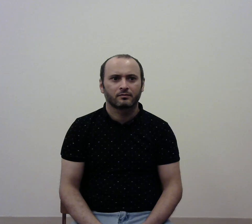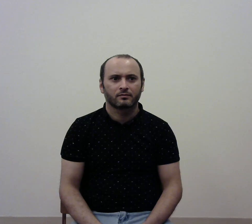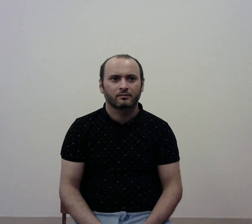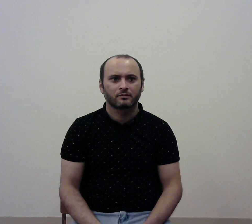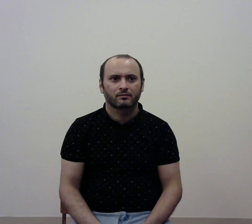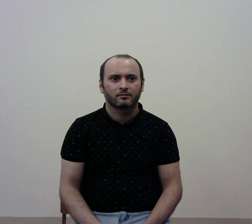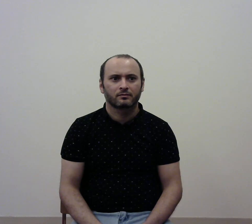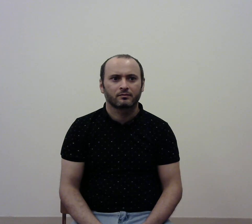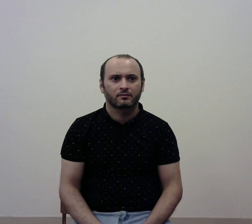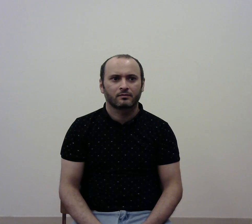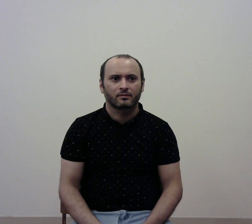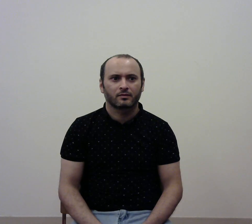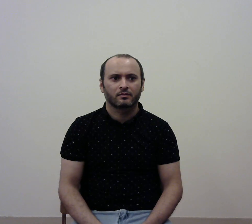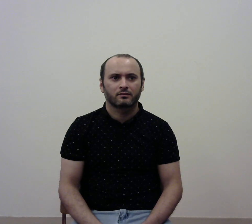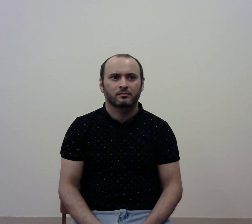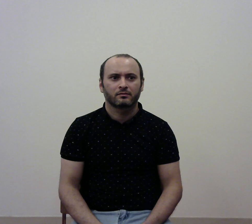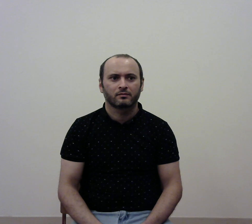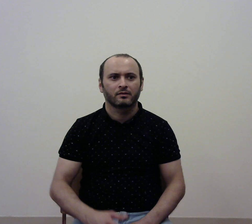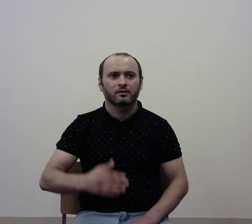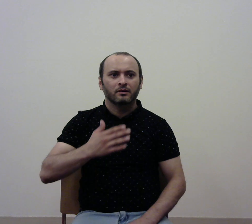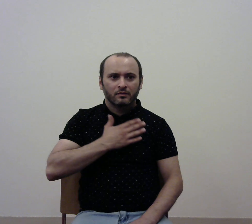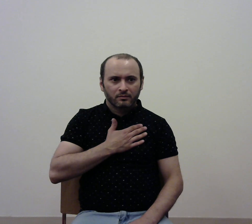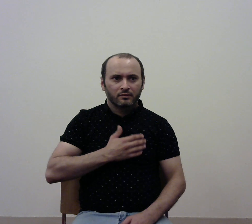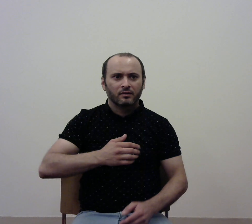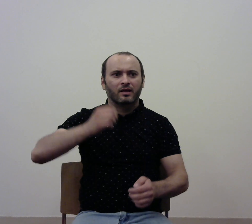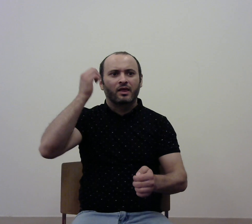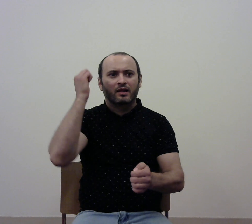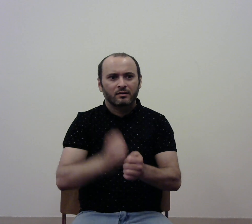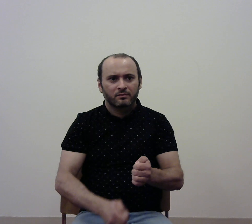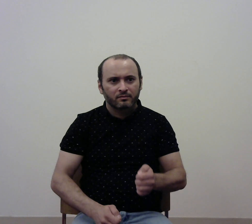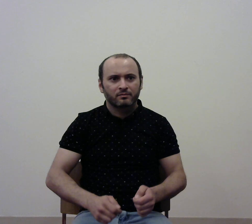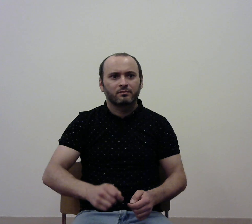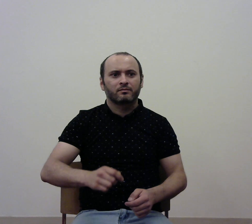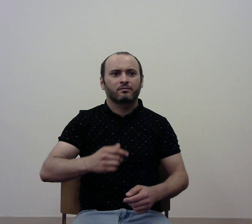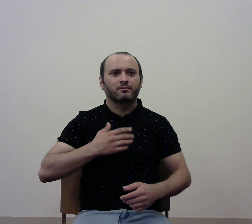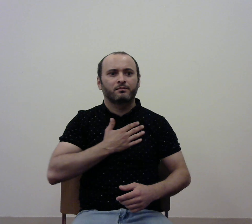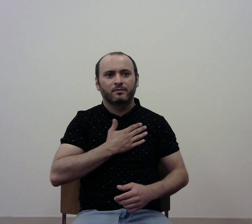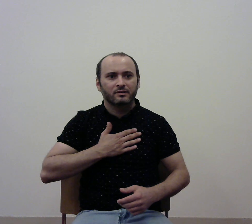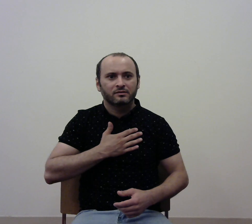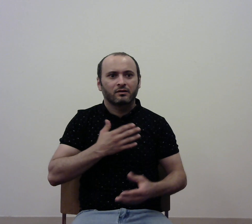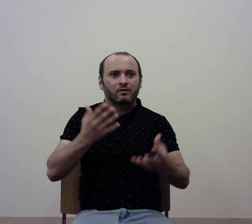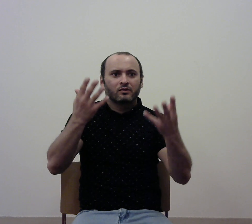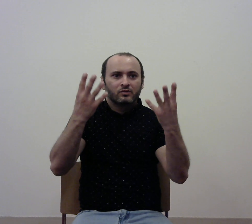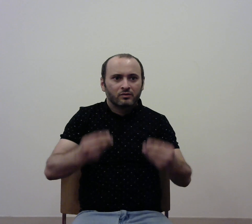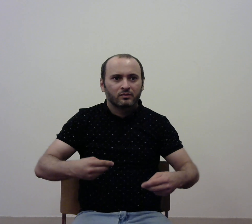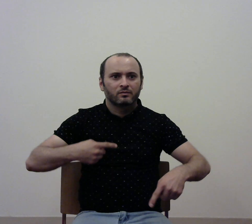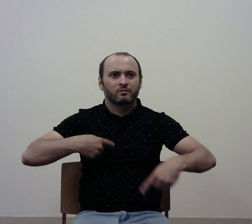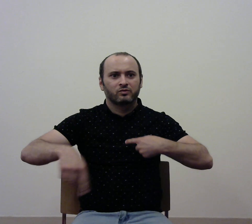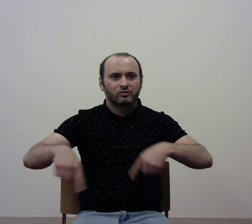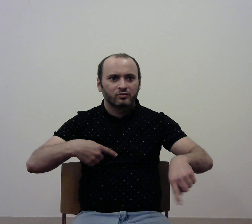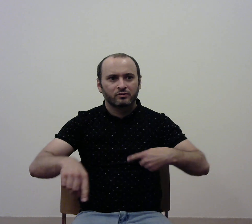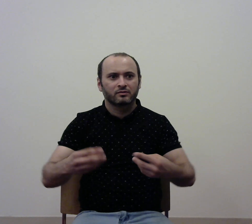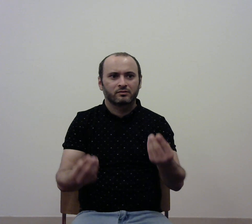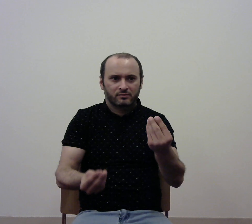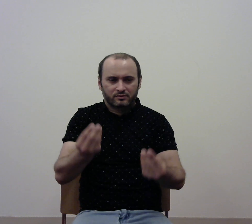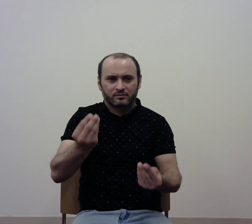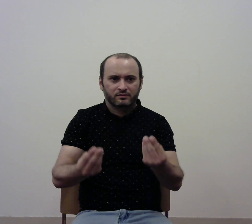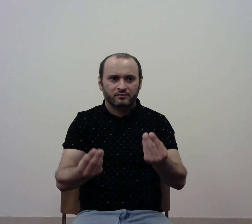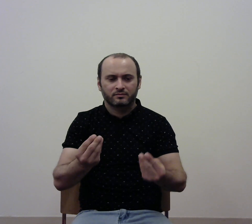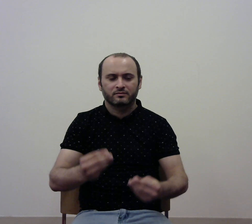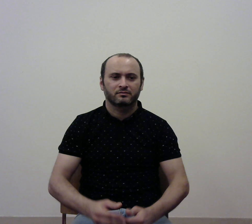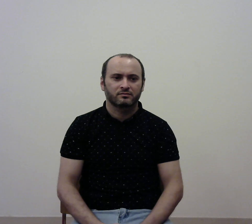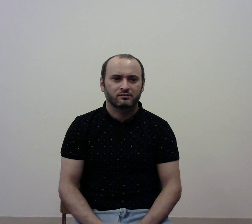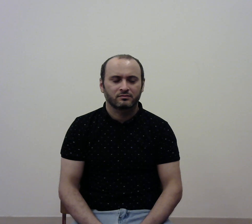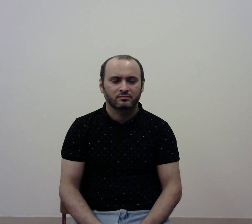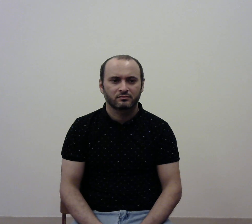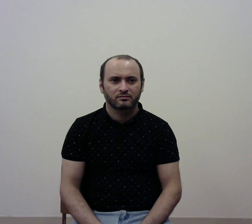Biz hər bazar günü futbol oynayırıq